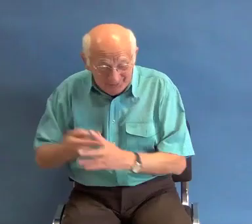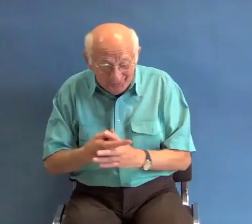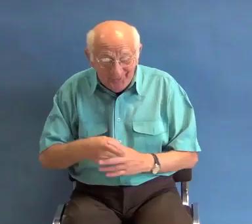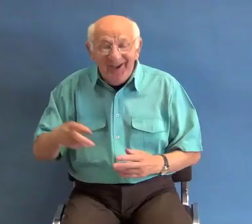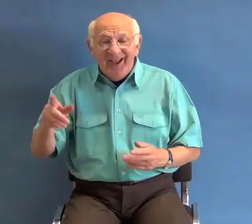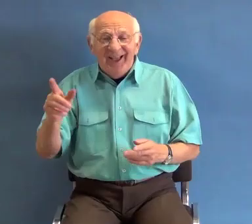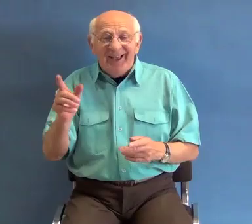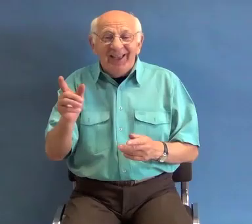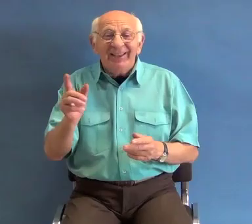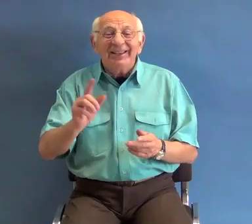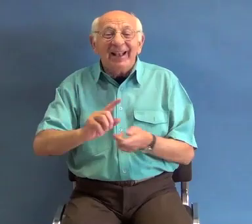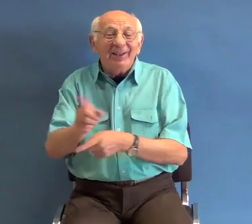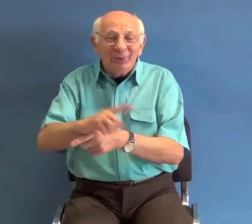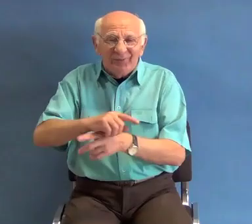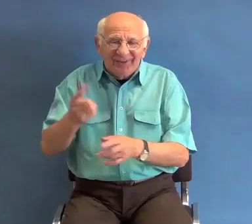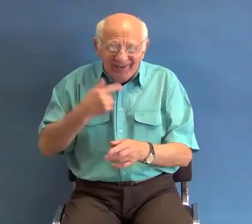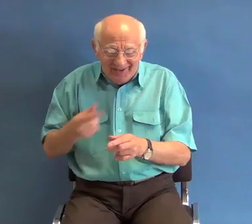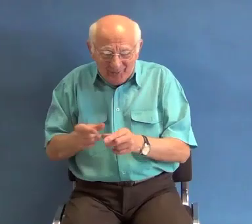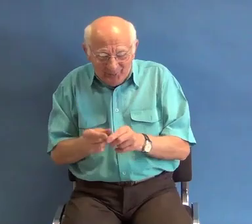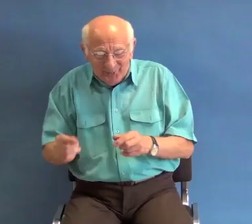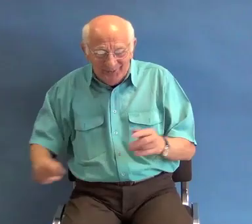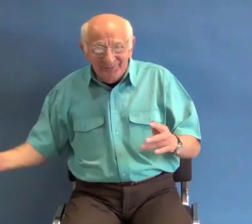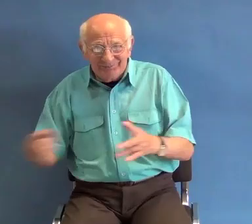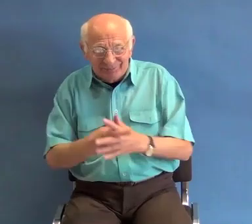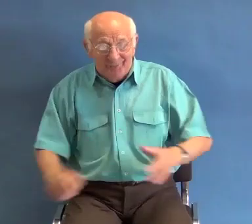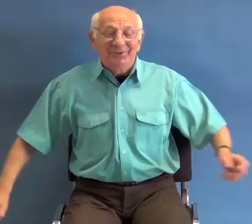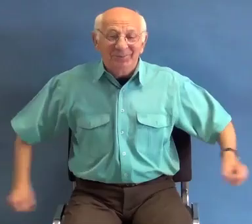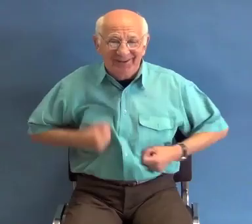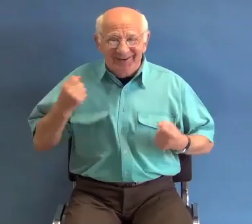Wskazówką strzela i on się wystraszył.